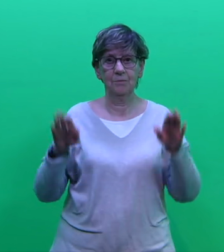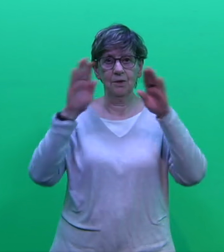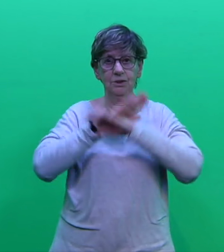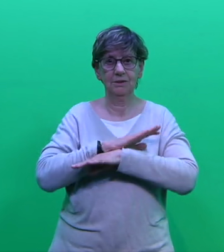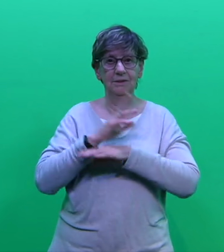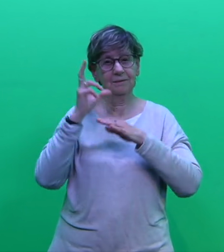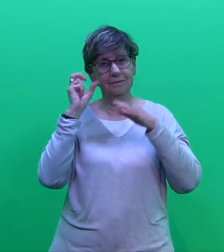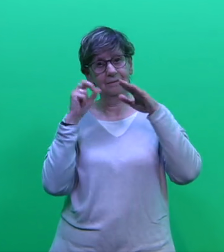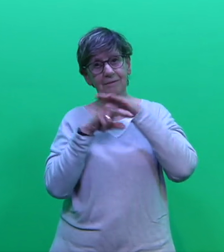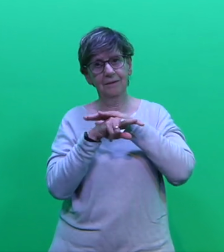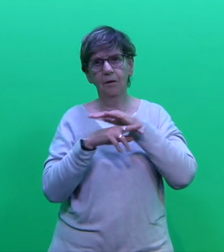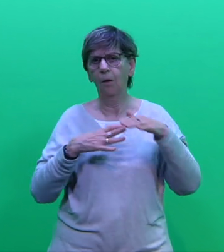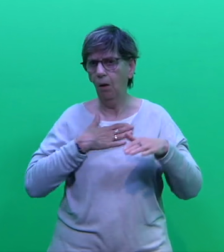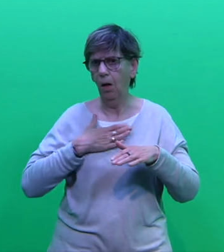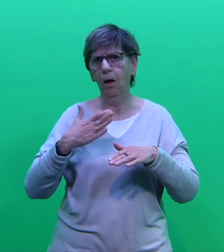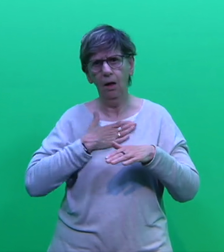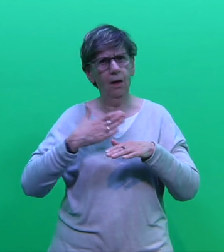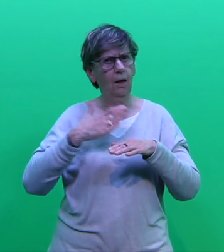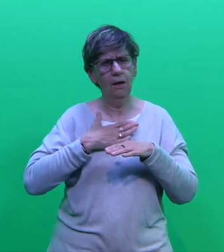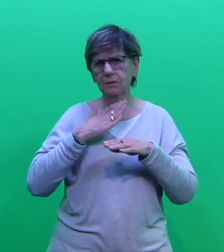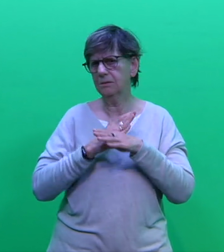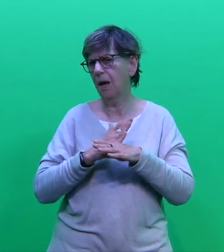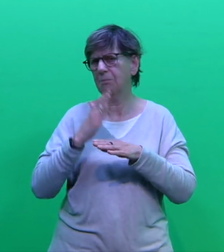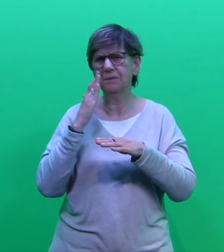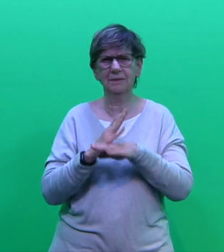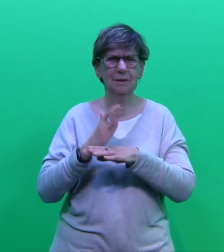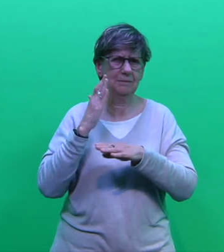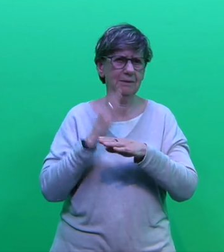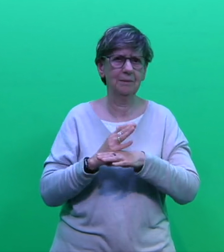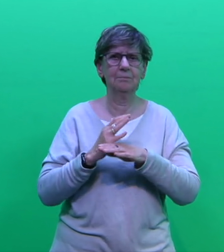A la nit, quan estic al llit sempre tusso molt.